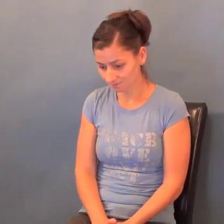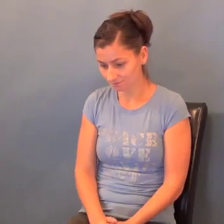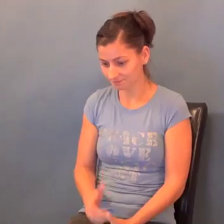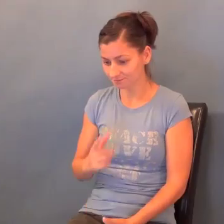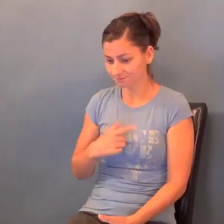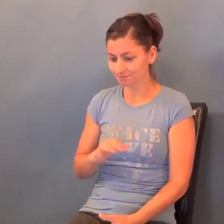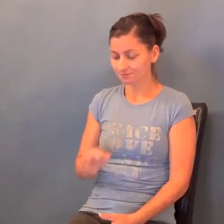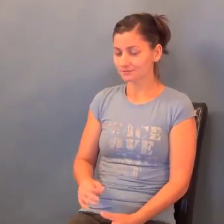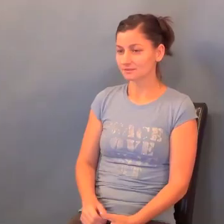Aha, dobrze.